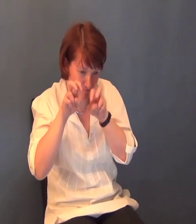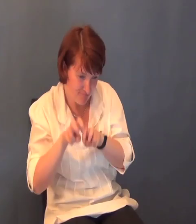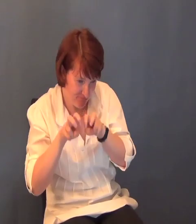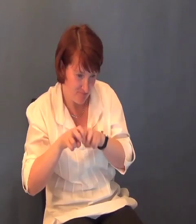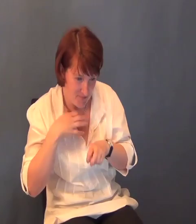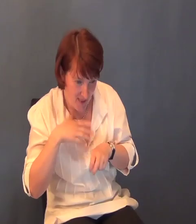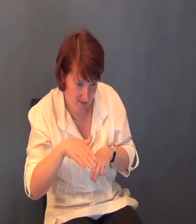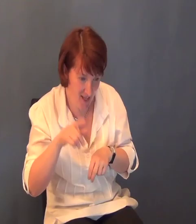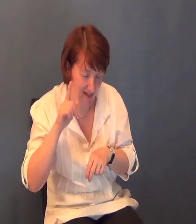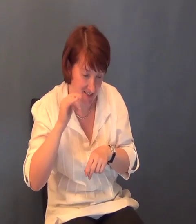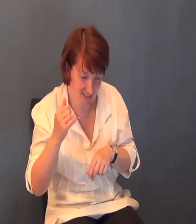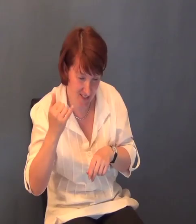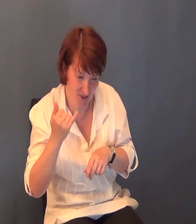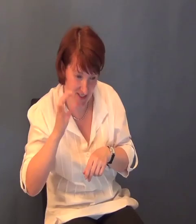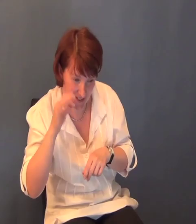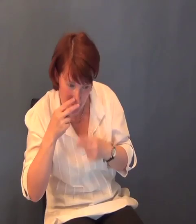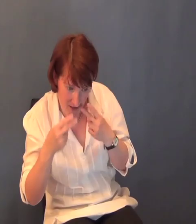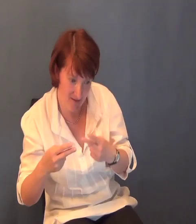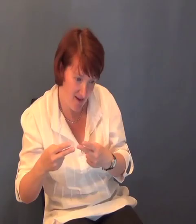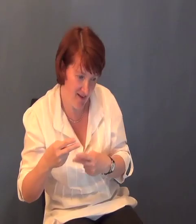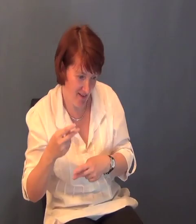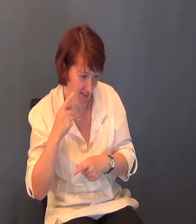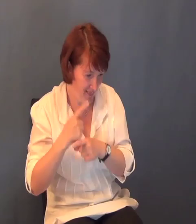Pies i dziecko, syn, patrzą na nich, cieszą się.